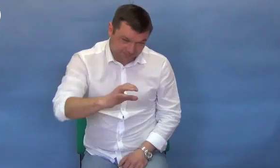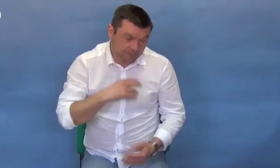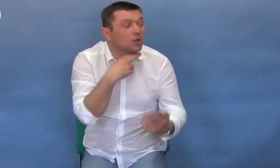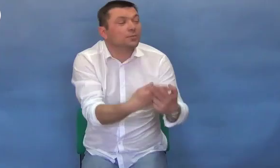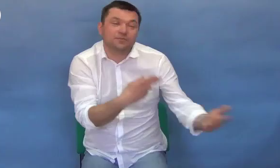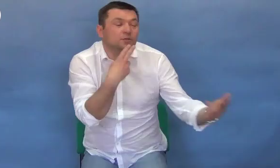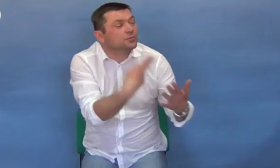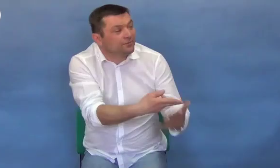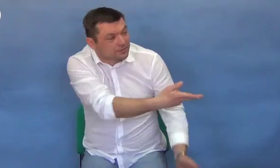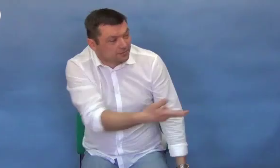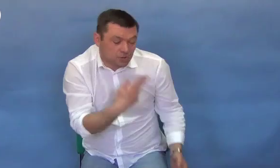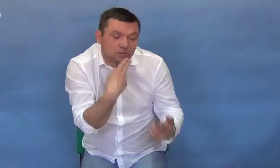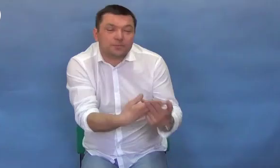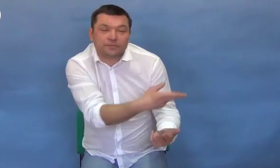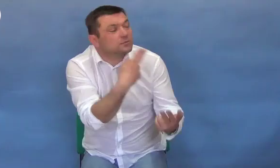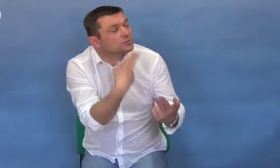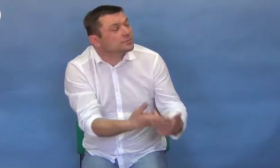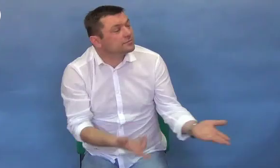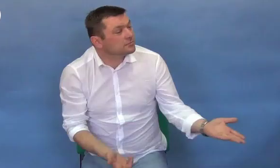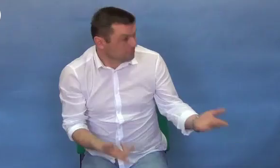Co ona odpowie?